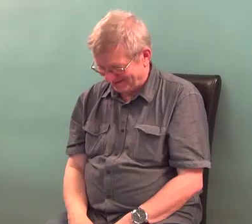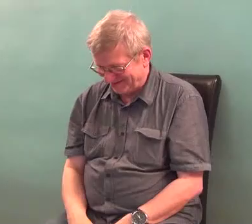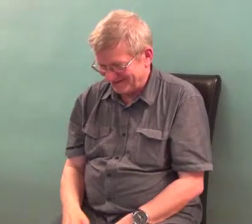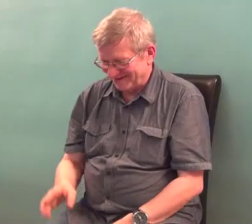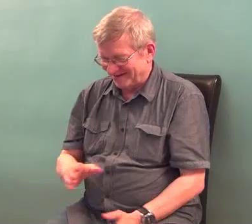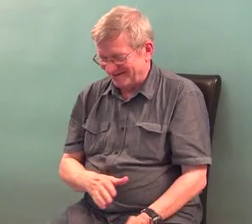Następny.